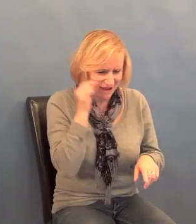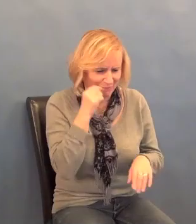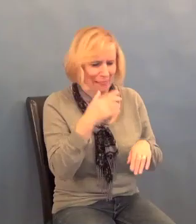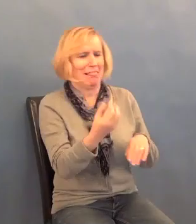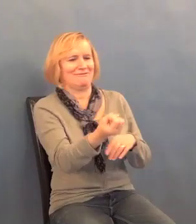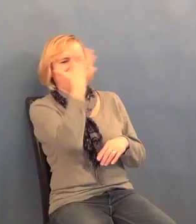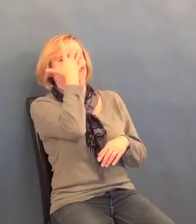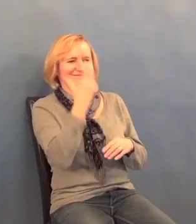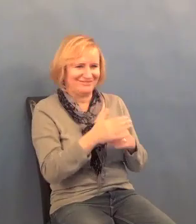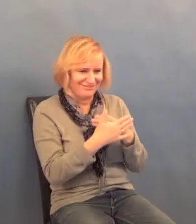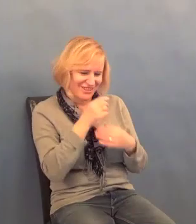Kot jest opluty, cały mokry.